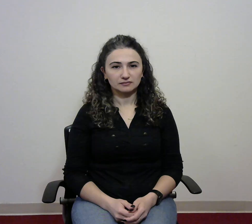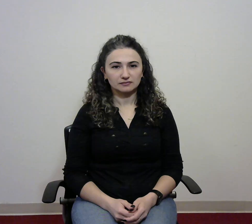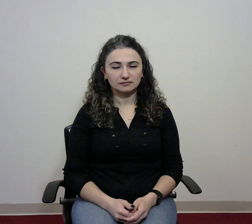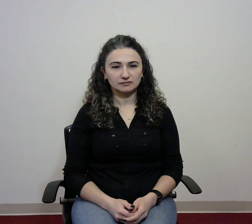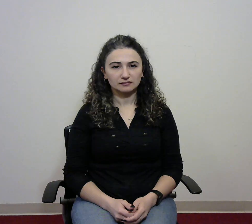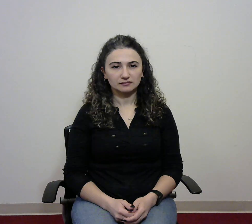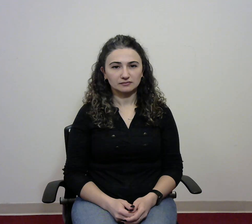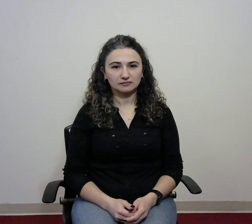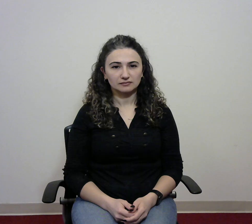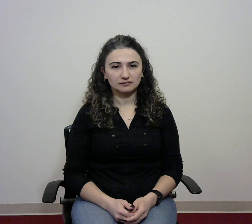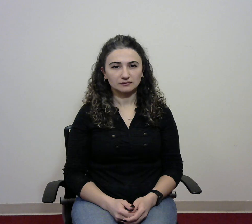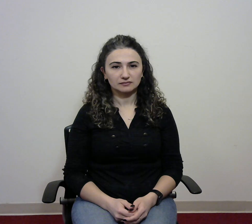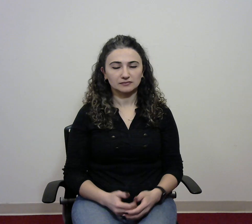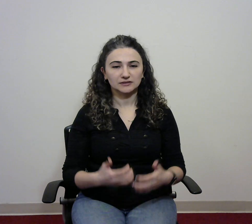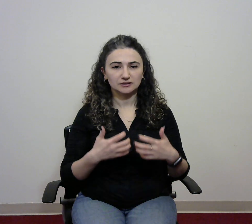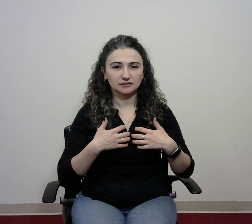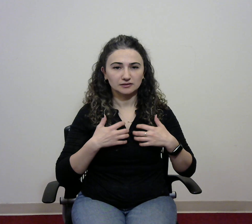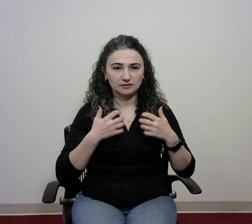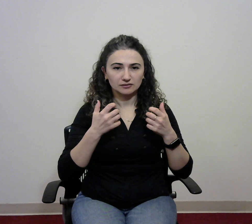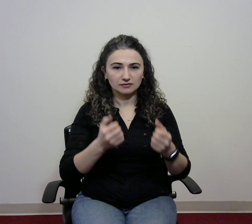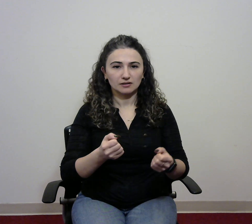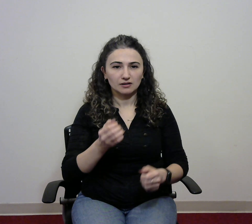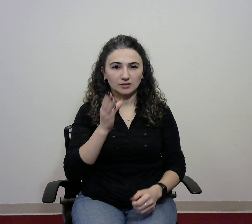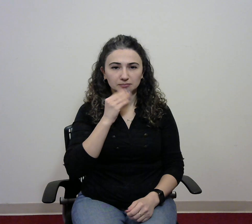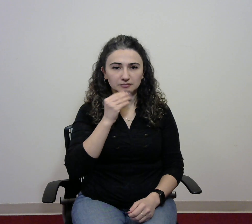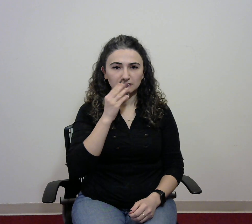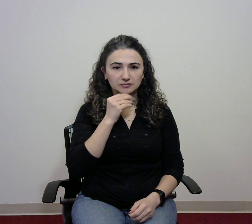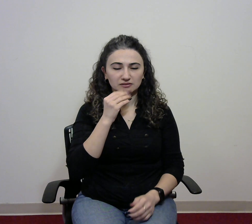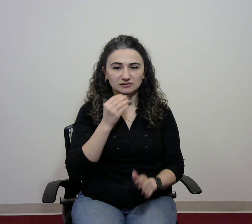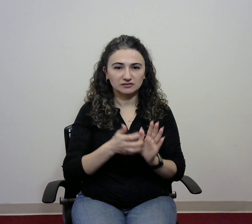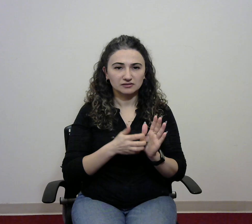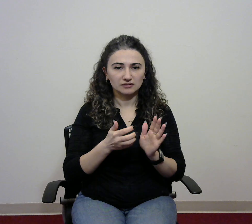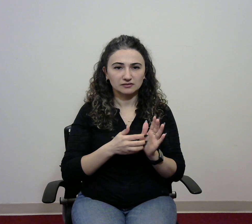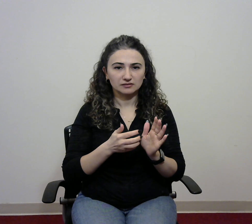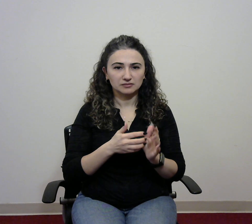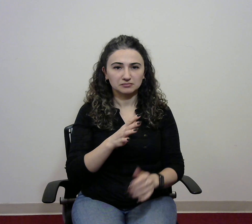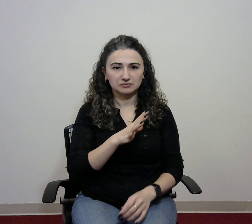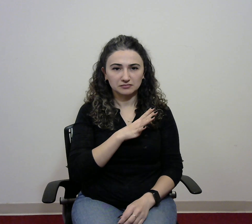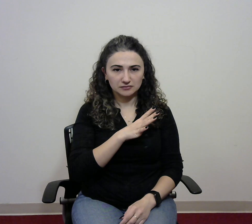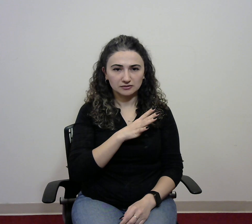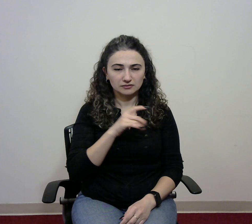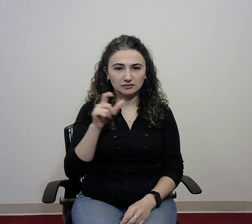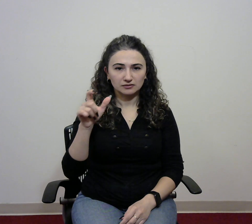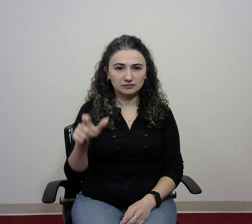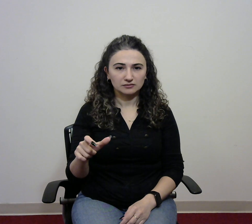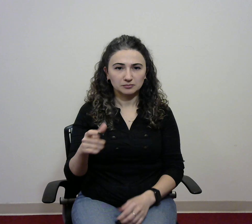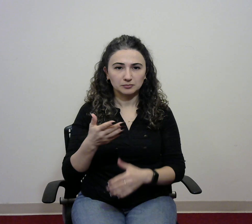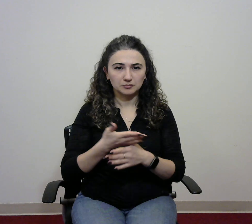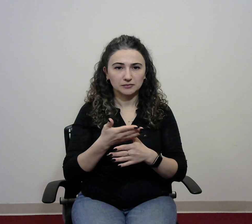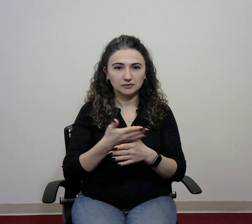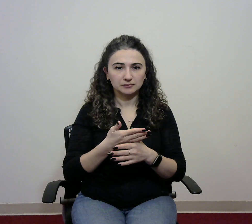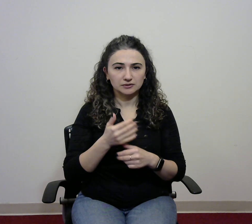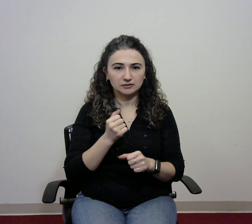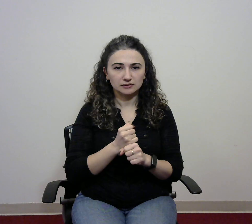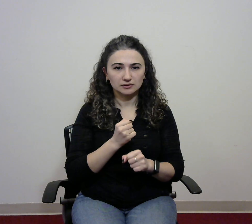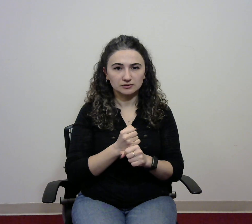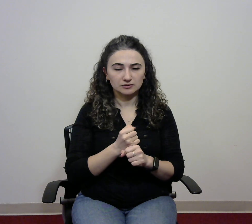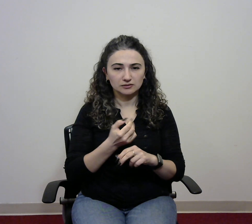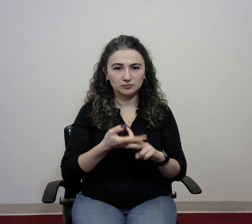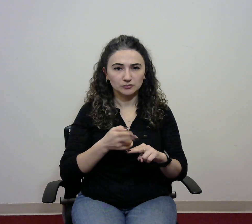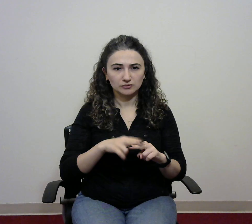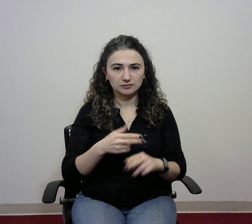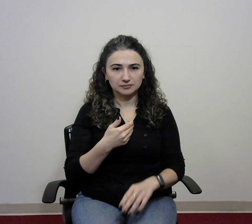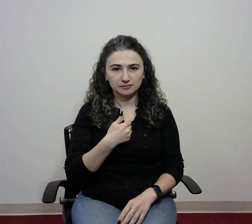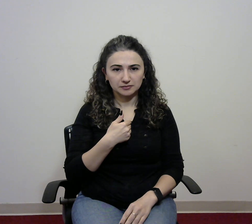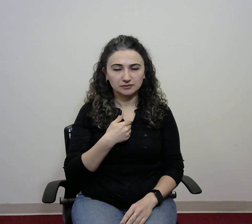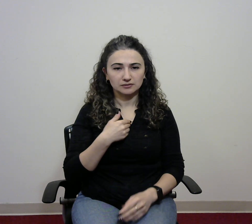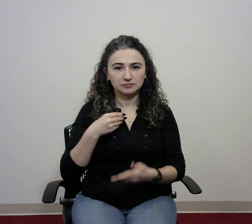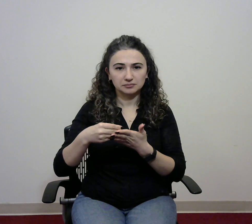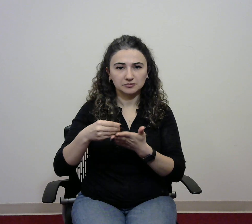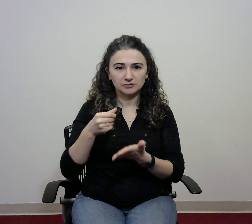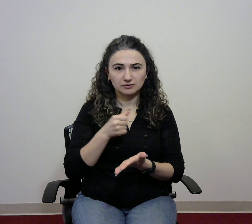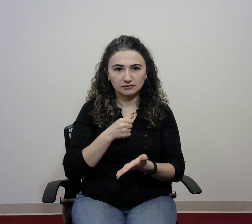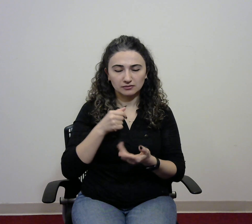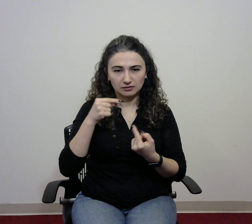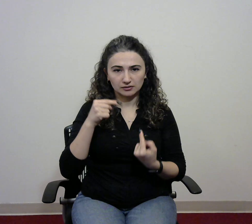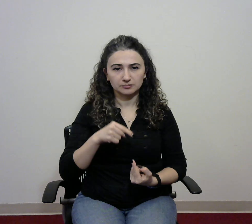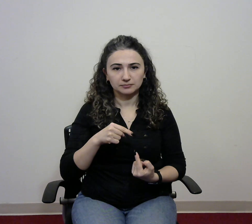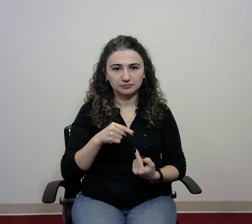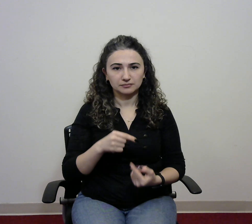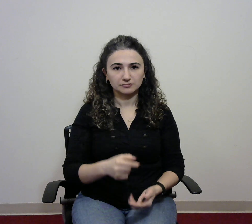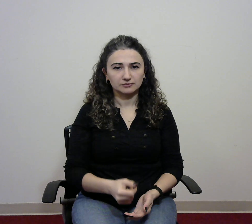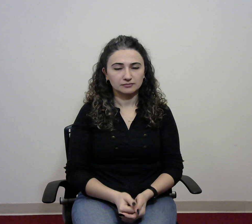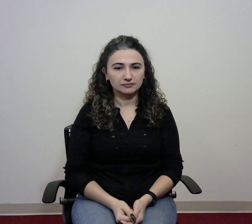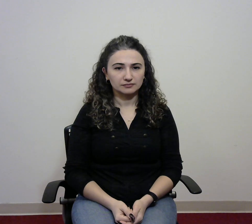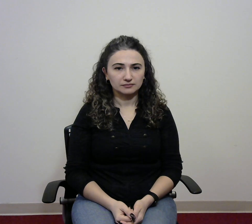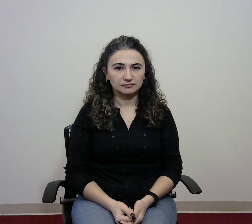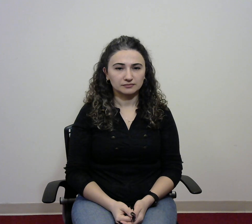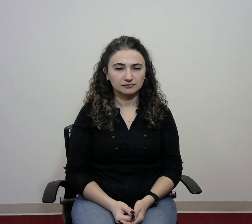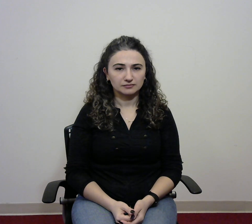Sağlamlıq imkanı məhdud olan şəxsə kömək etdiyimə görə mənə ödəniş düşürmü?